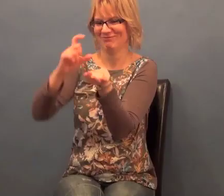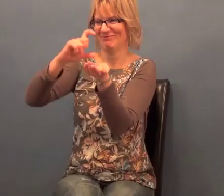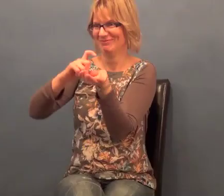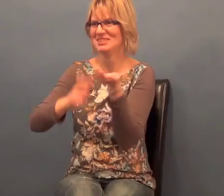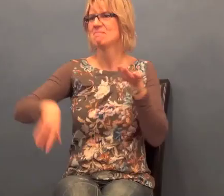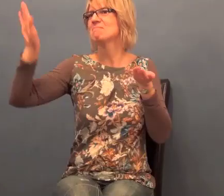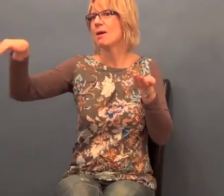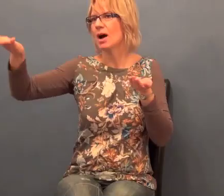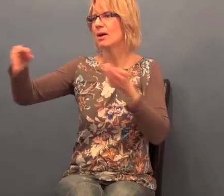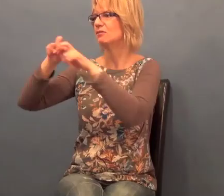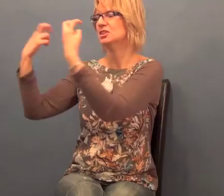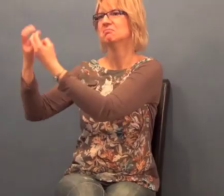Pożegnał się z pozostałymi żabkami.